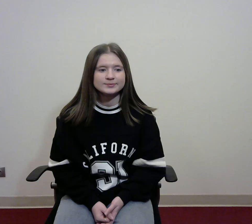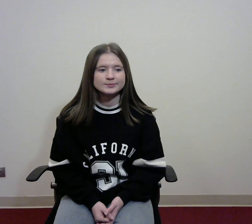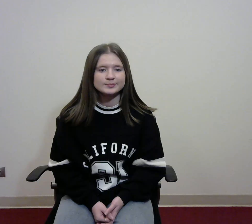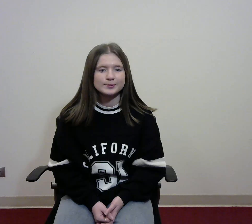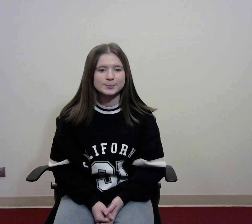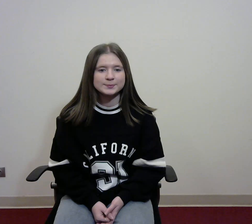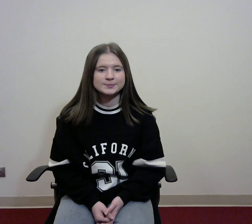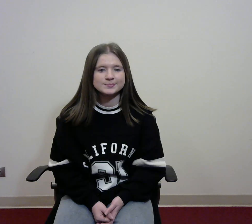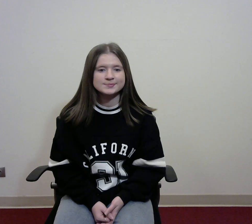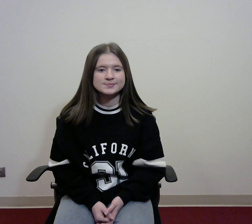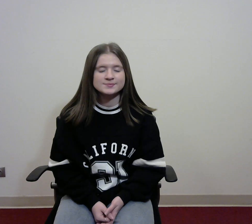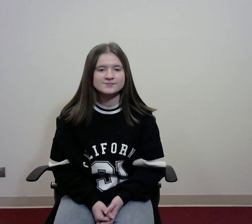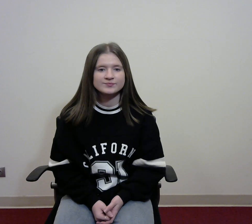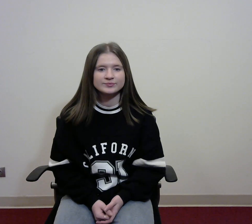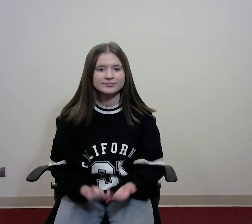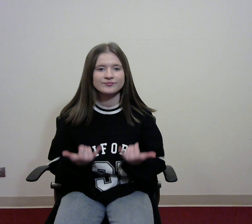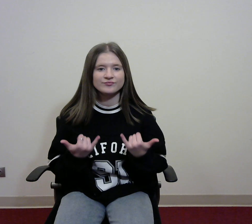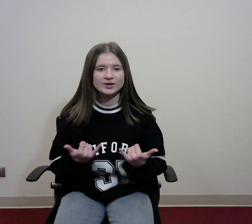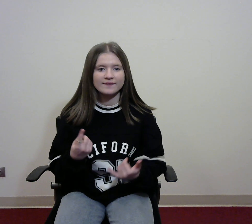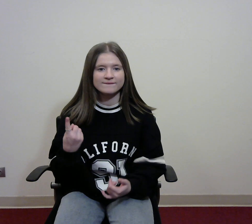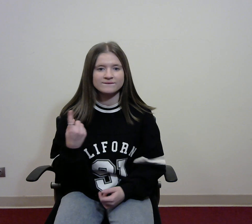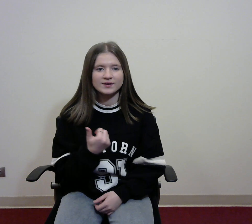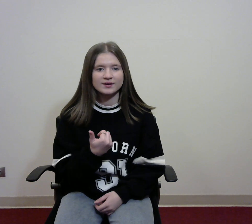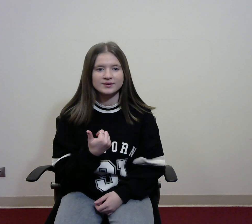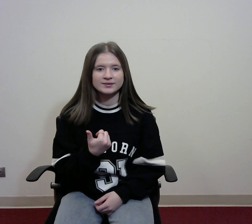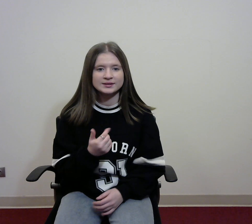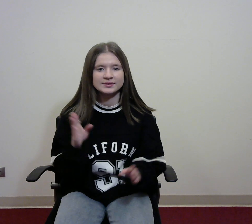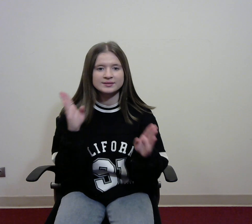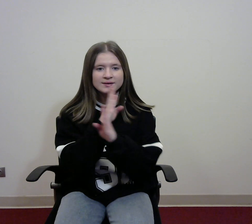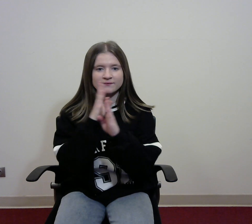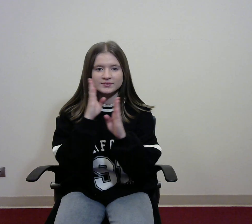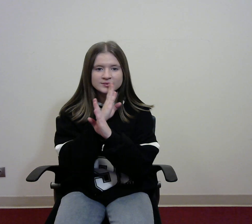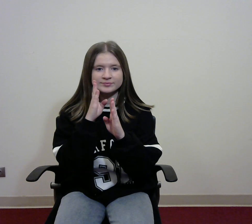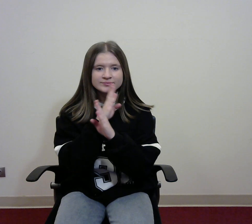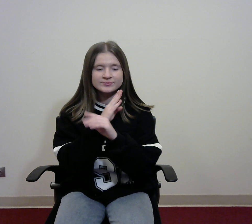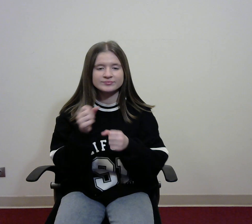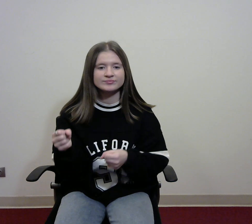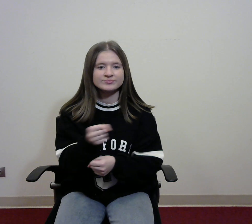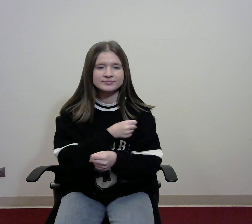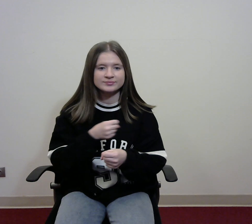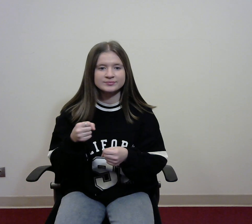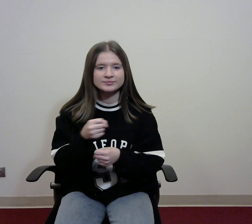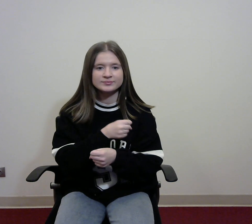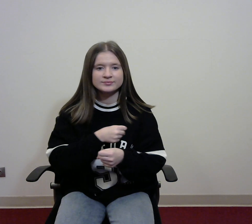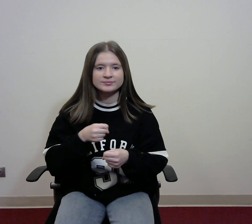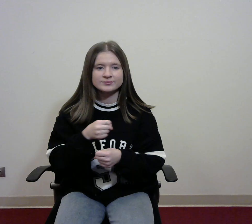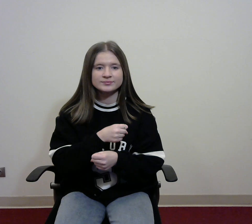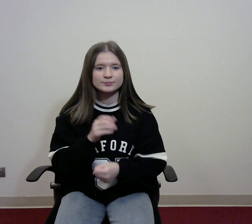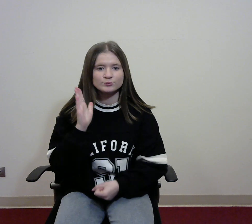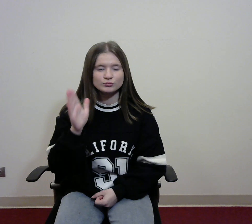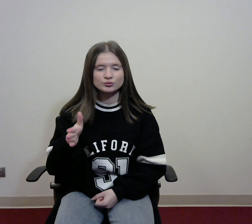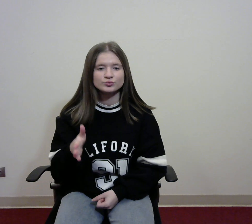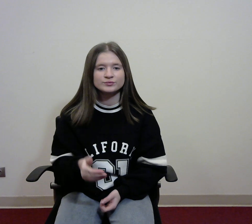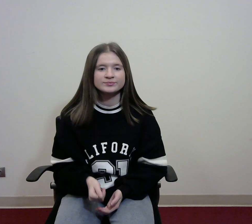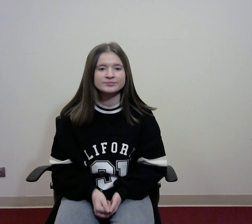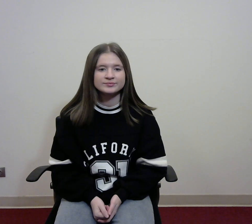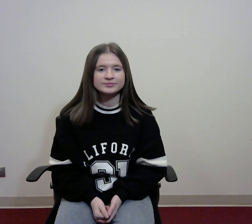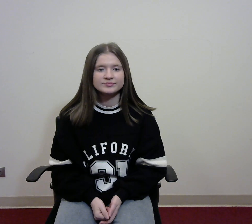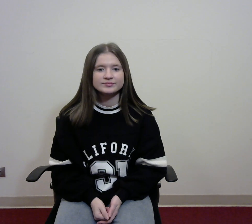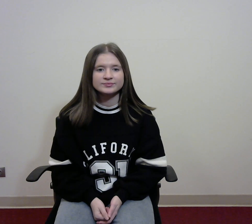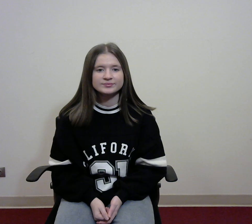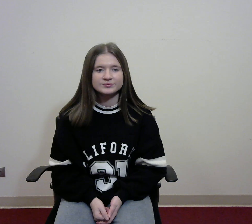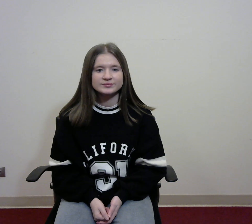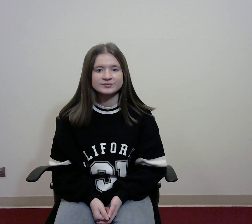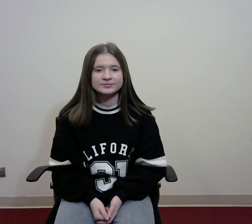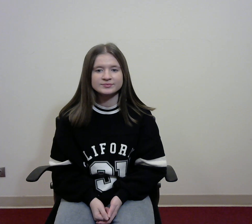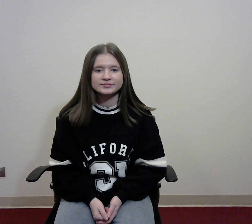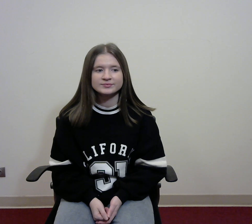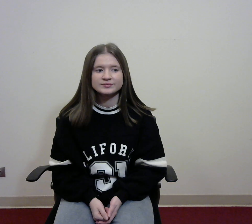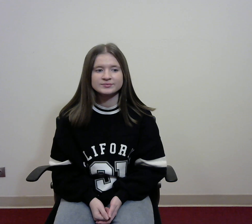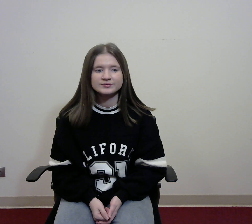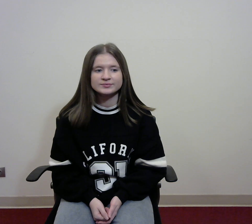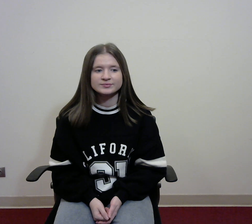Bu həftə hava küləkli olacaq